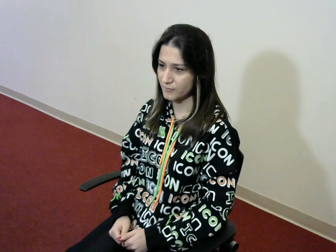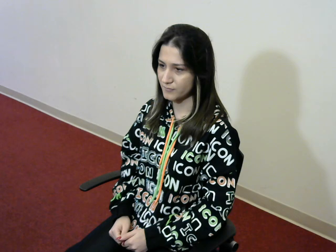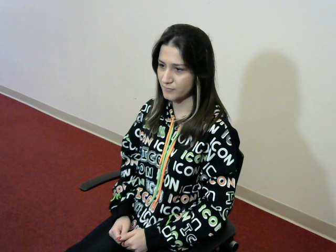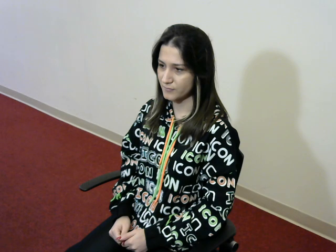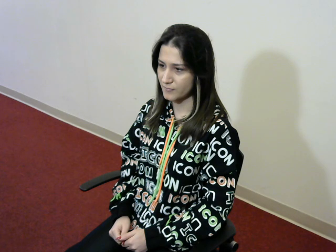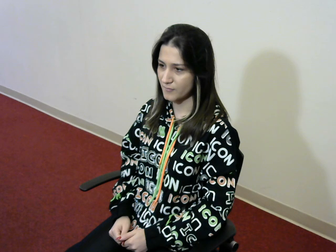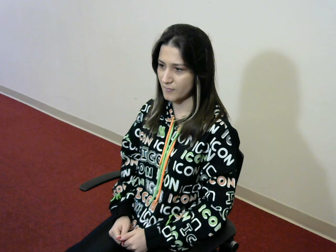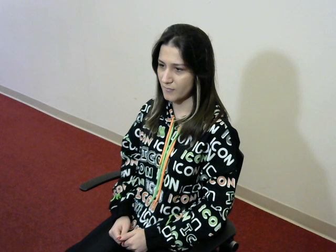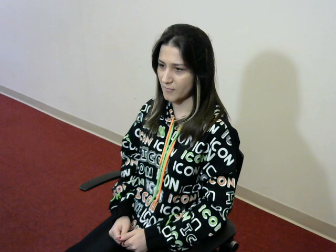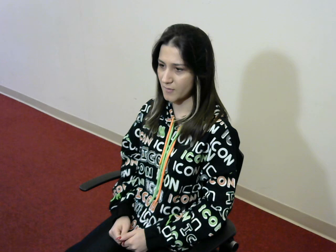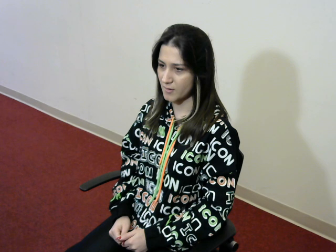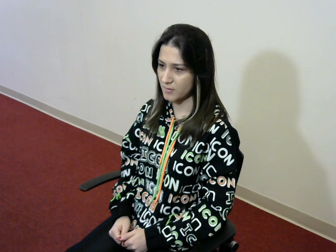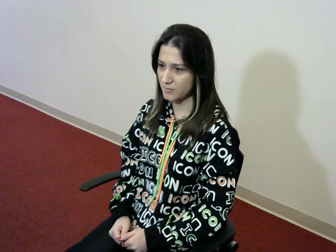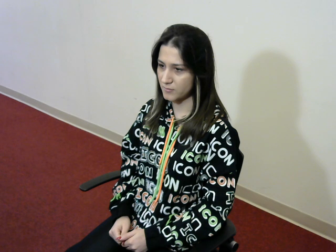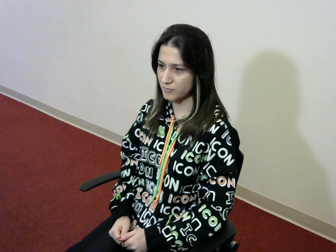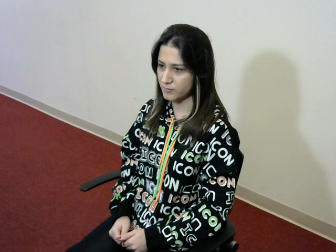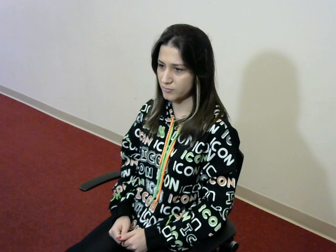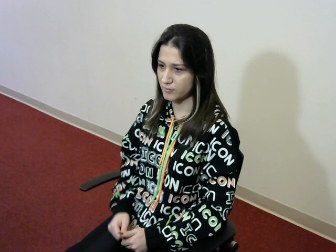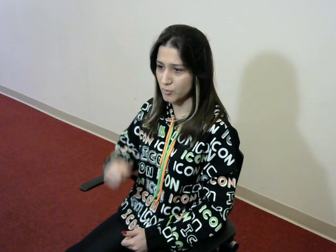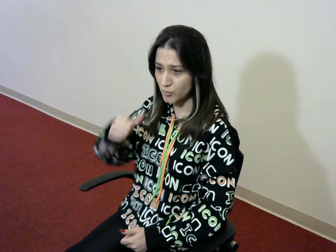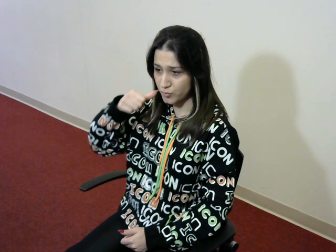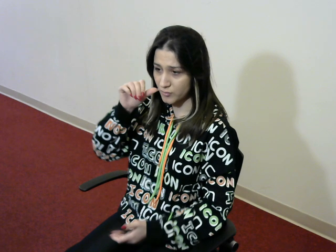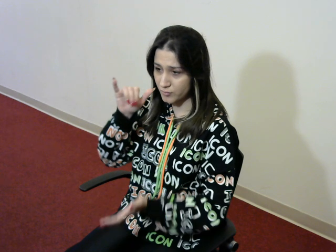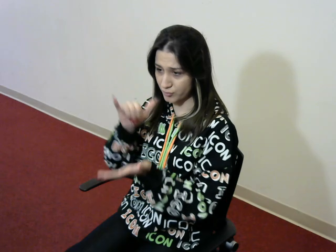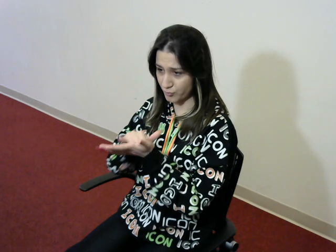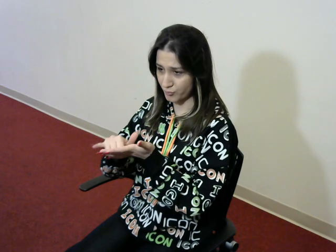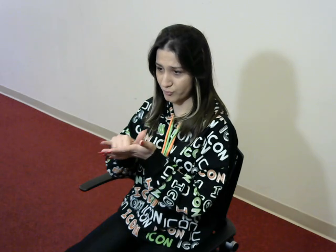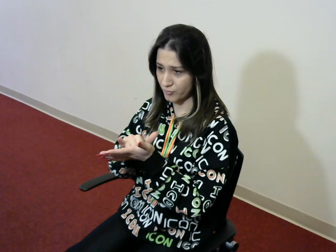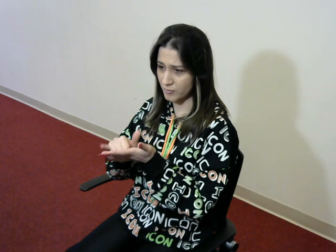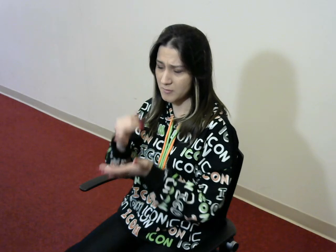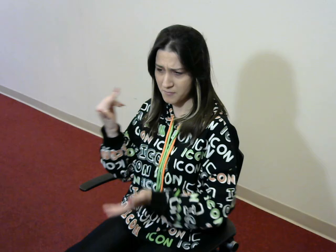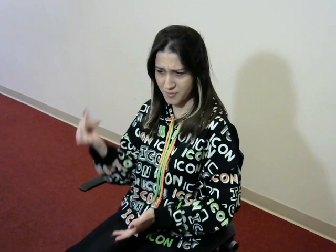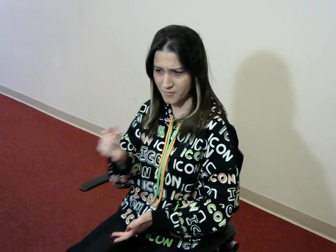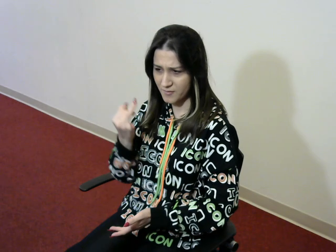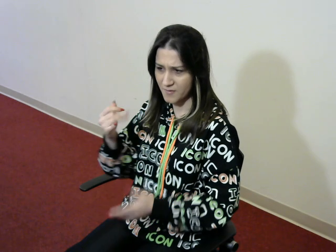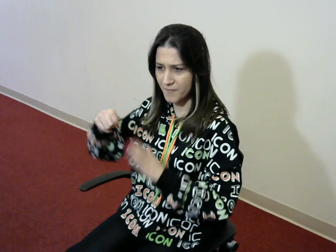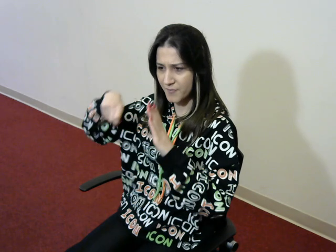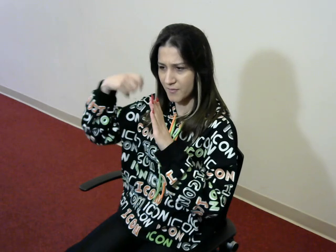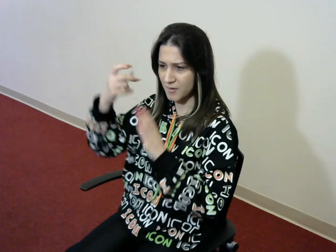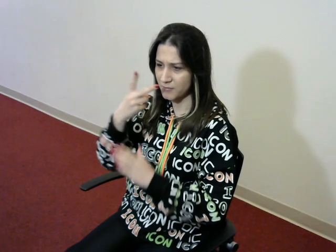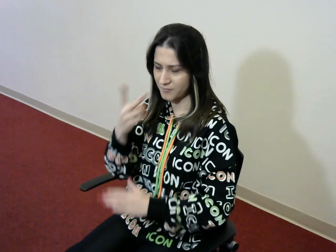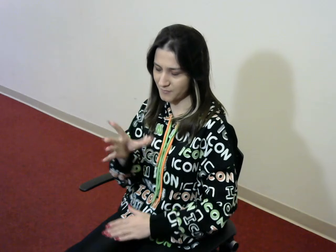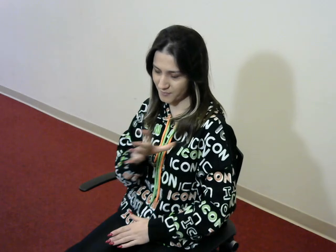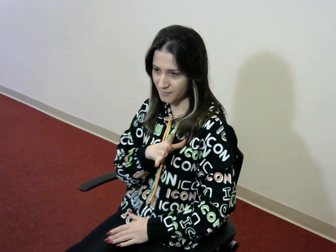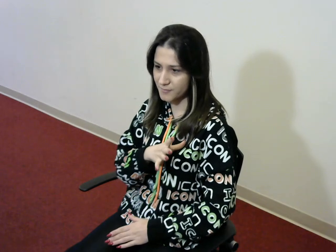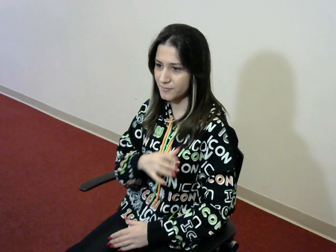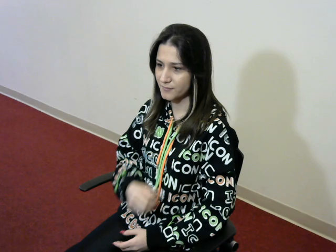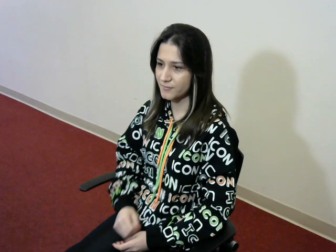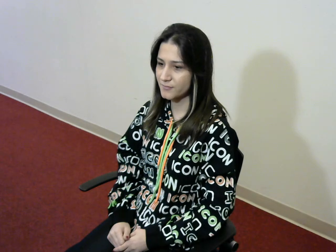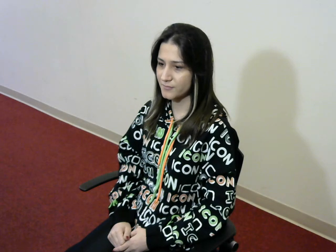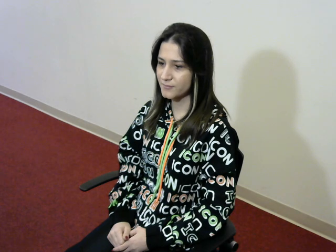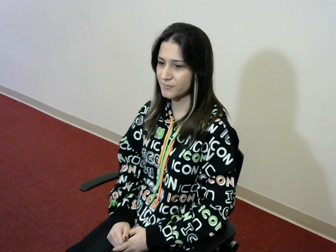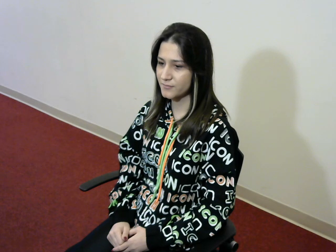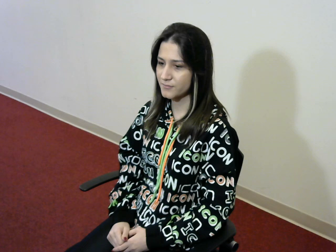Dünən YouTube da maraqlı videoya baxmışam